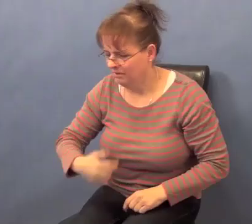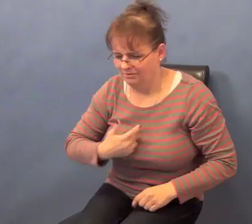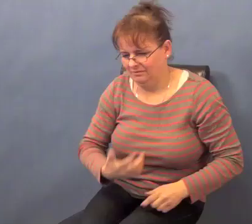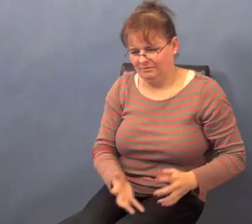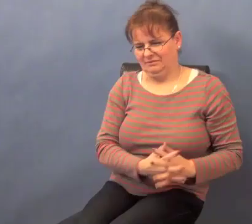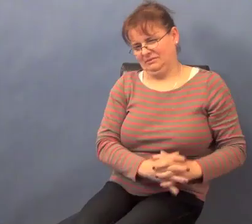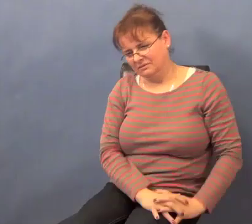Zabiłabym.